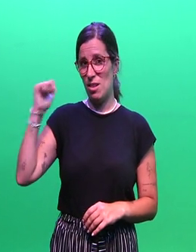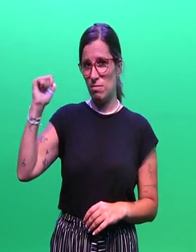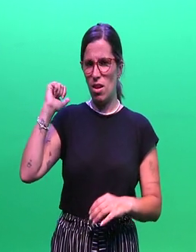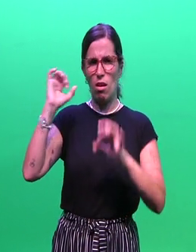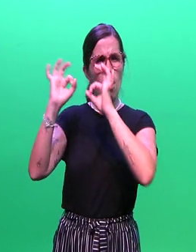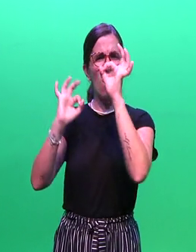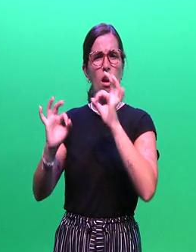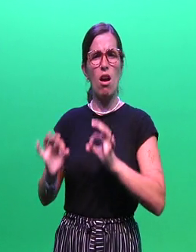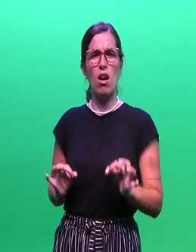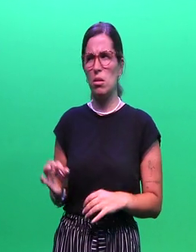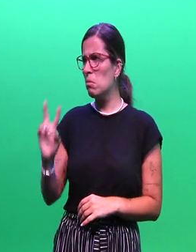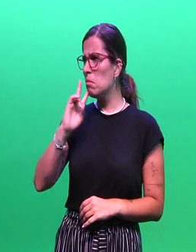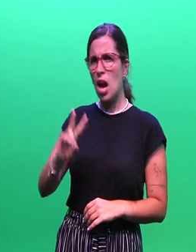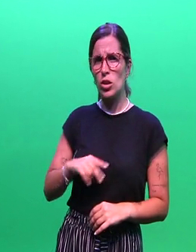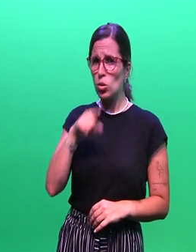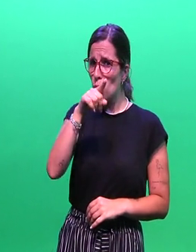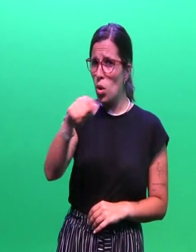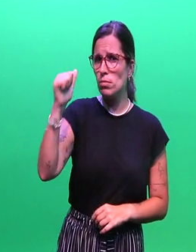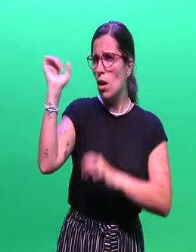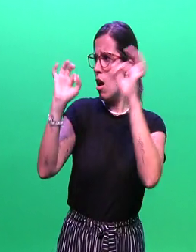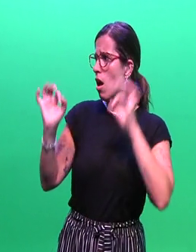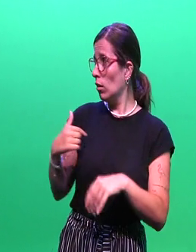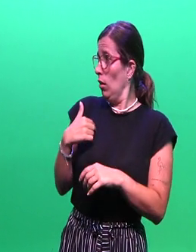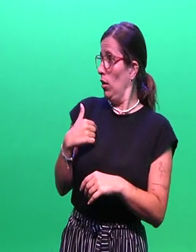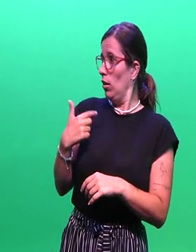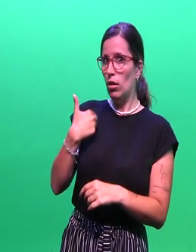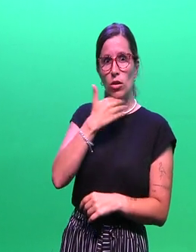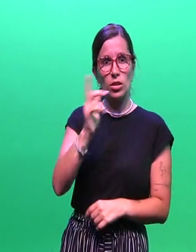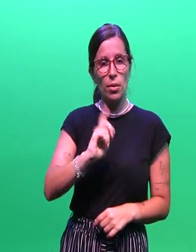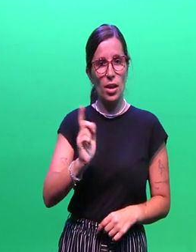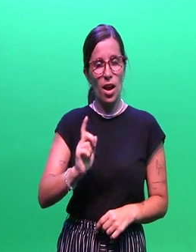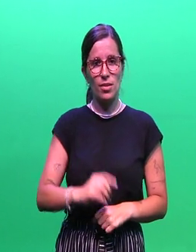Tinc l'esquena plena de taques. Em van avisar i em van dir que tenia taques a l'esquena, jo no ho sabia!